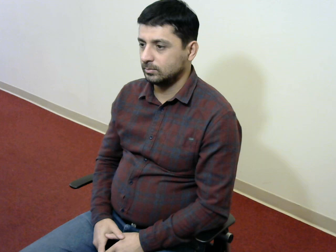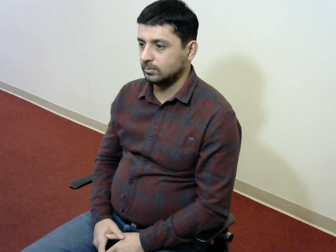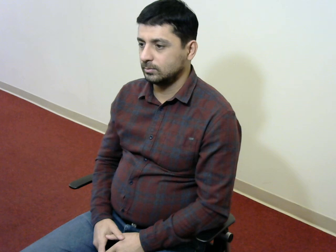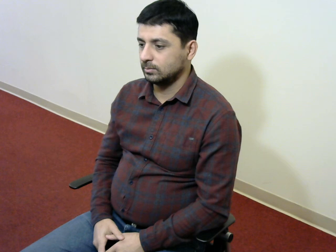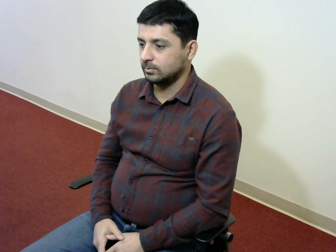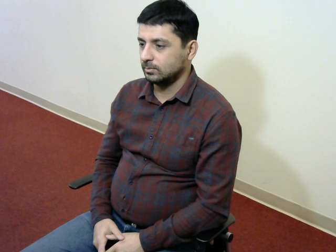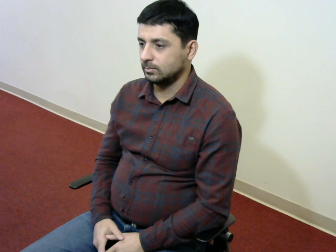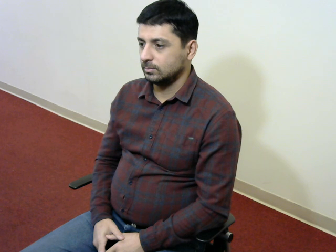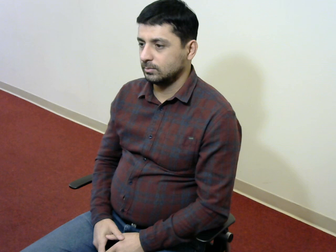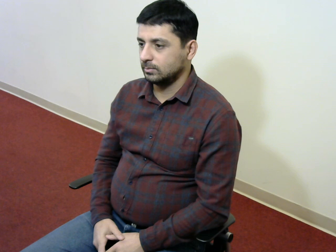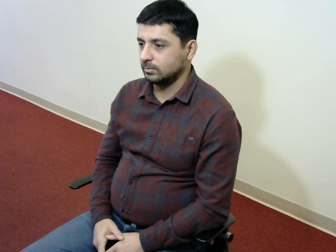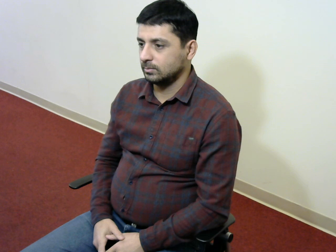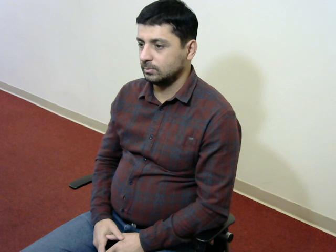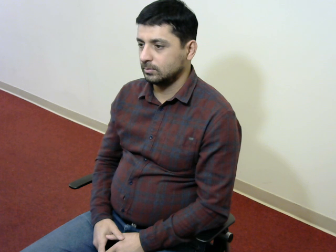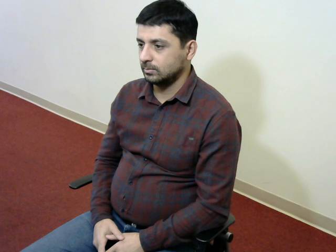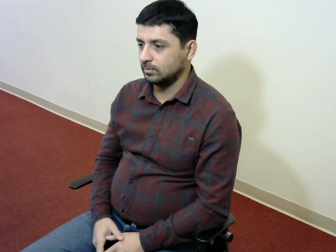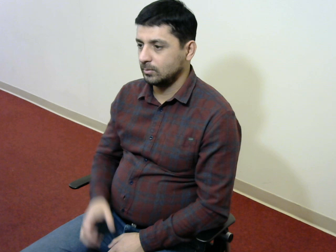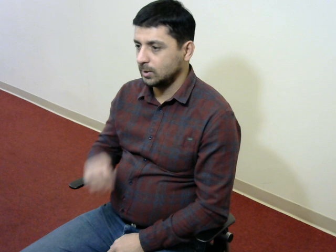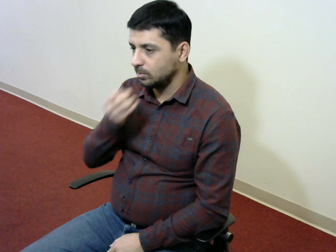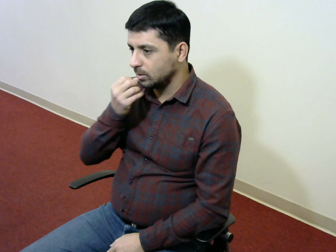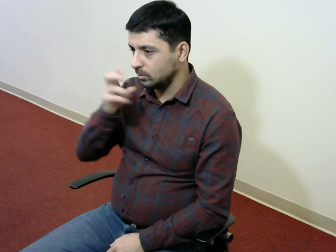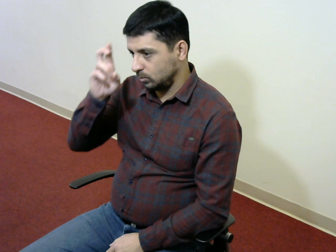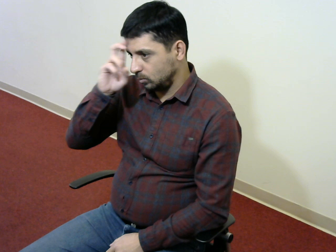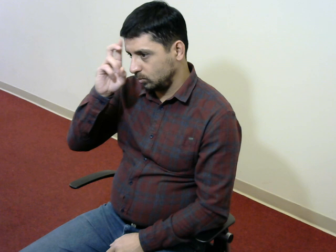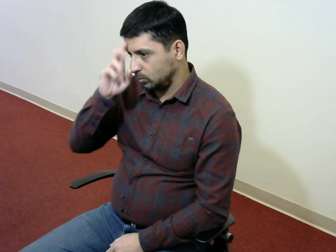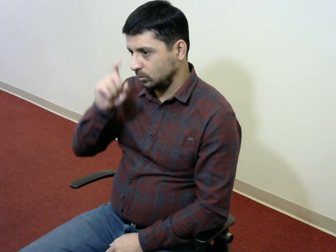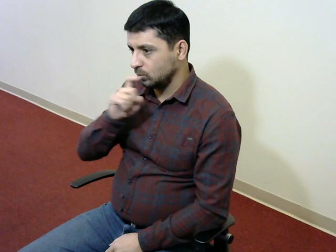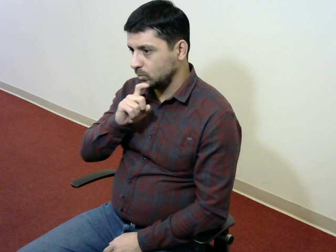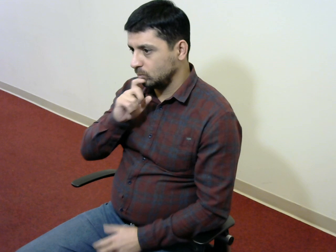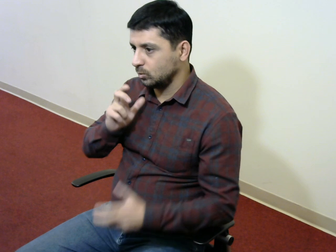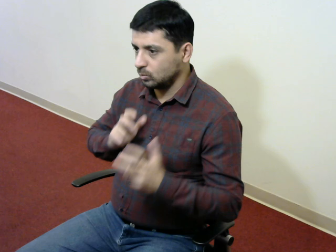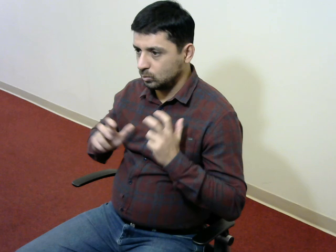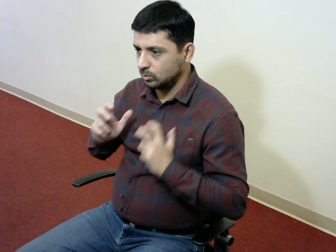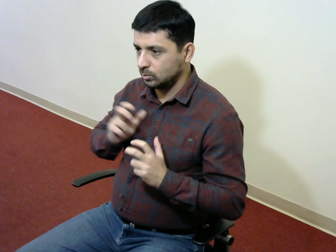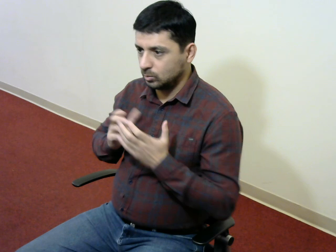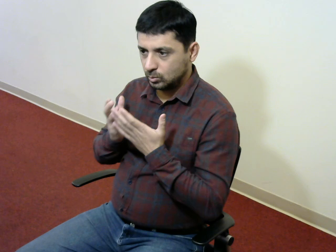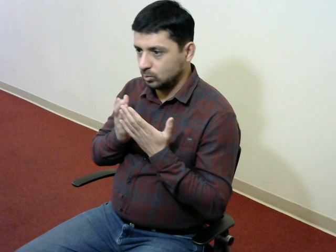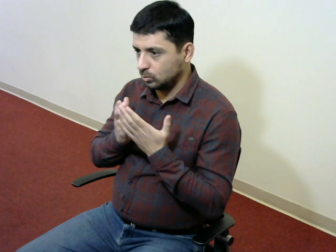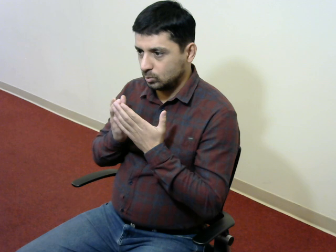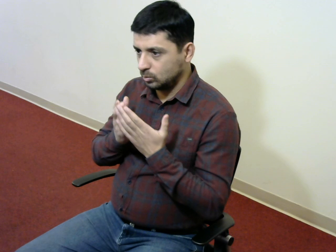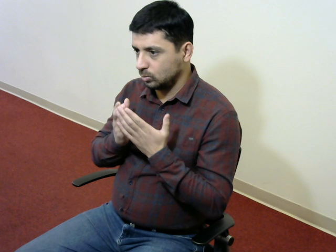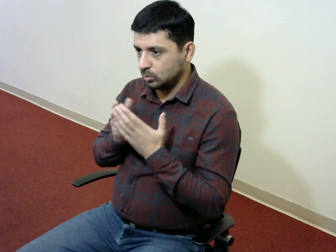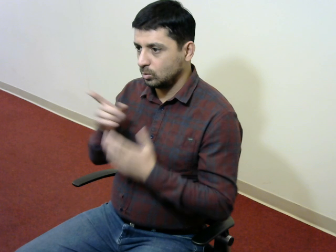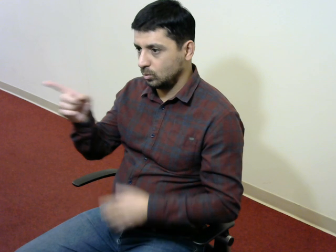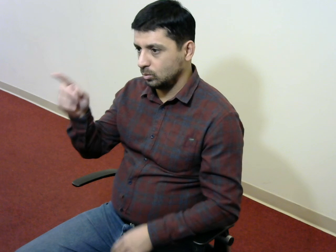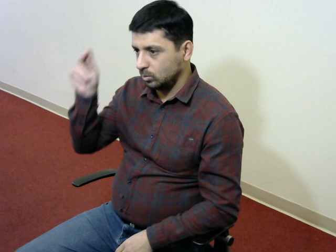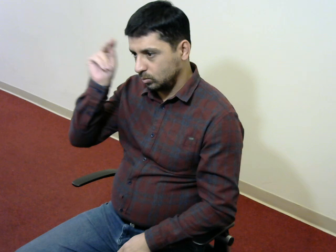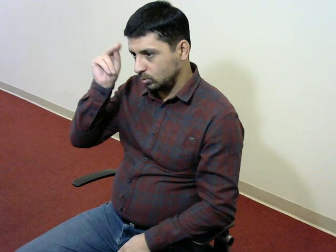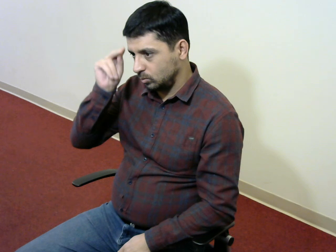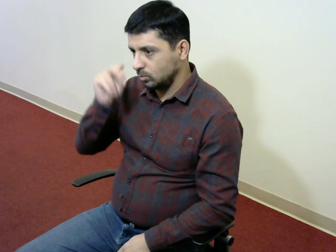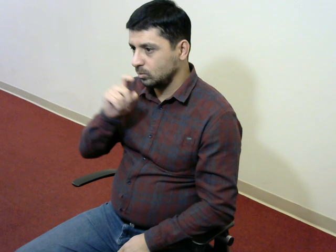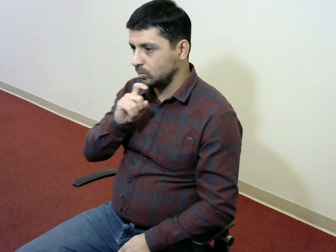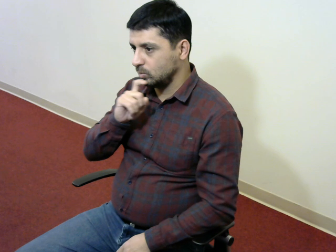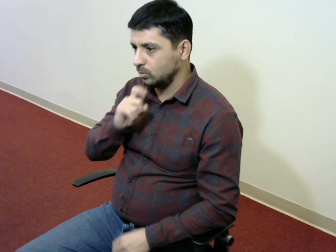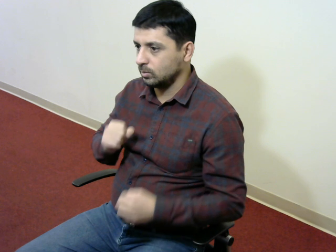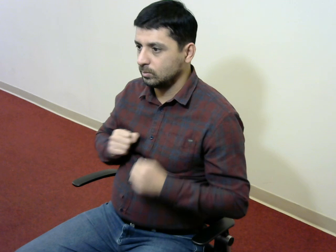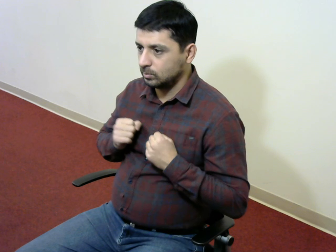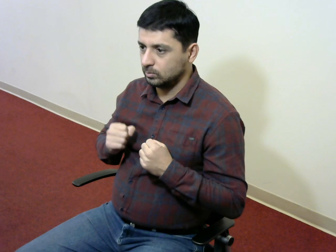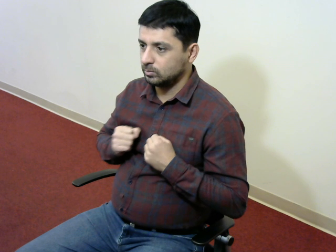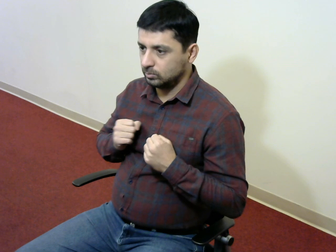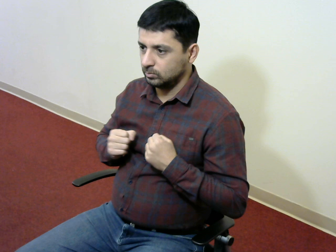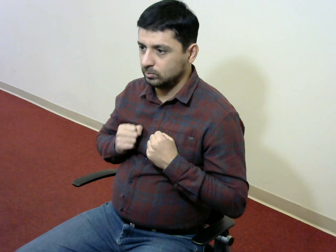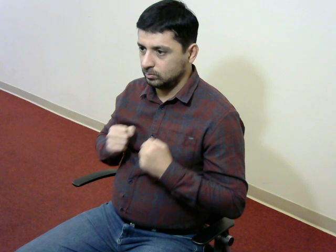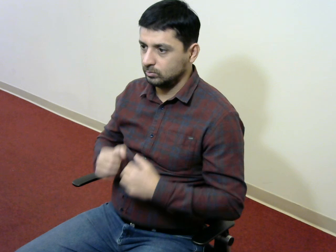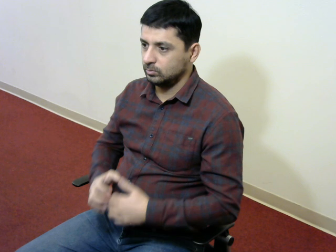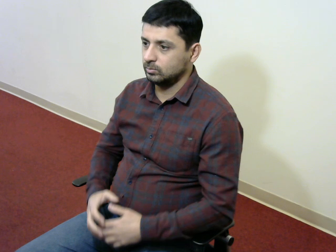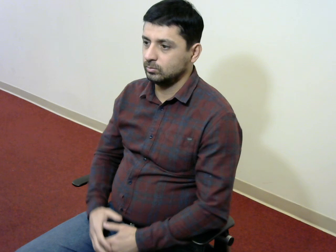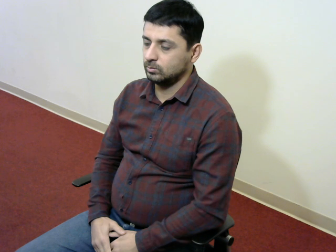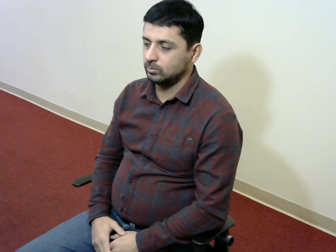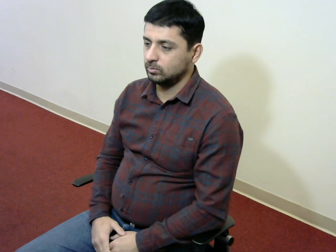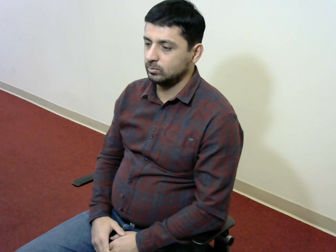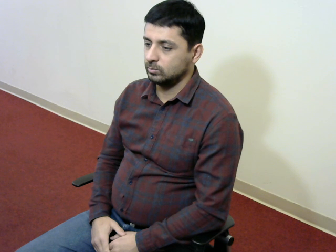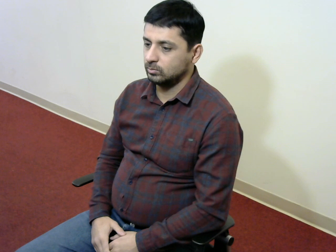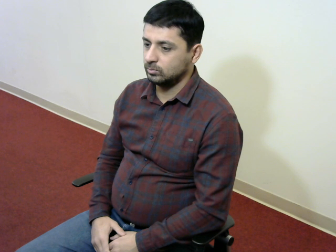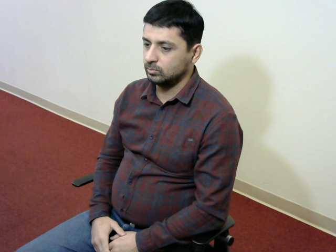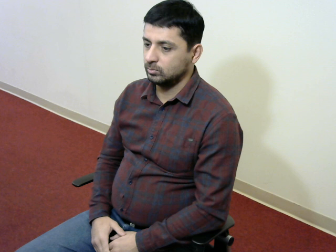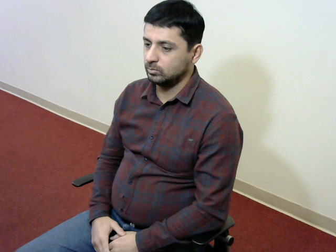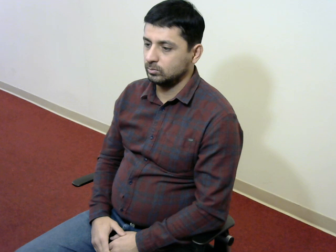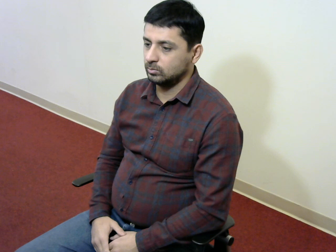Bakı Dövlət Universitetində oxuyan o tələbə çalışqandır